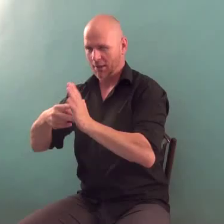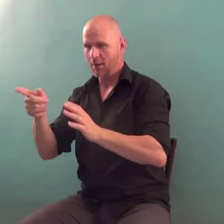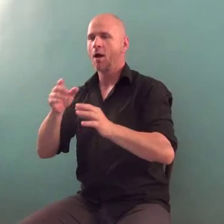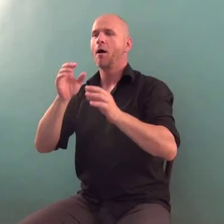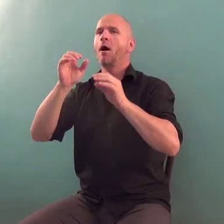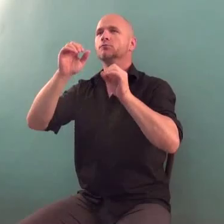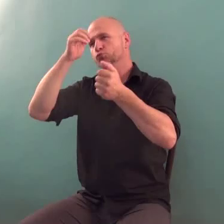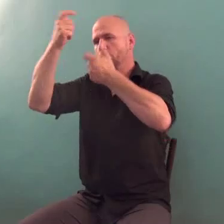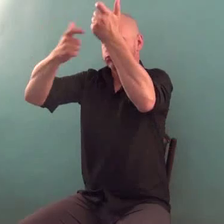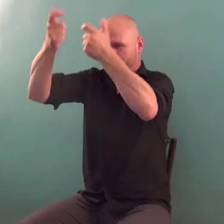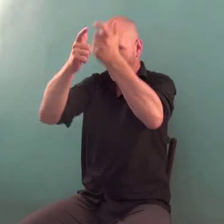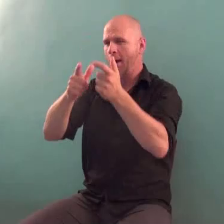Zaczął naprawiać okno.